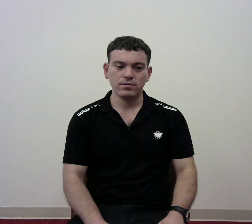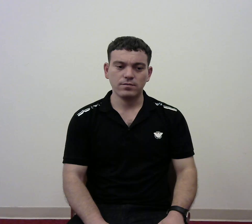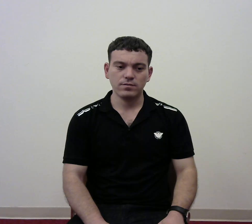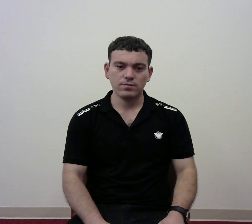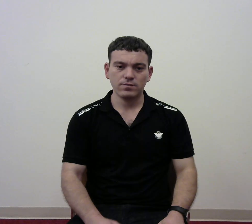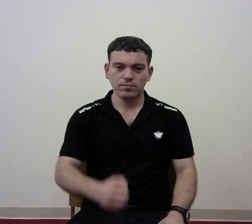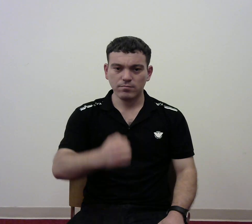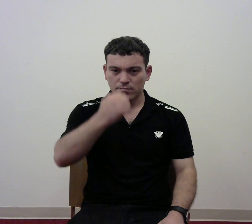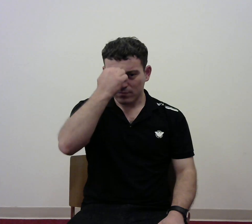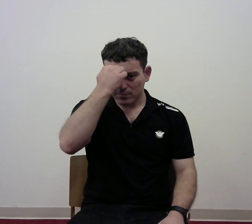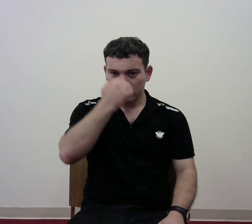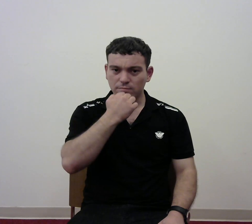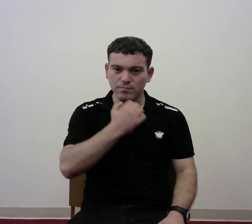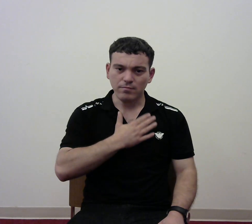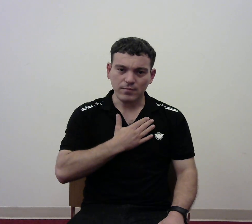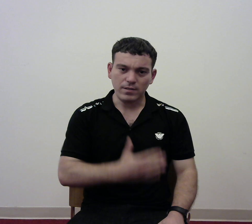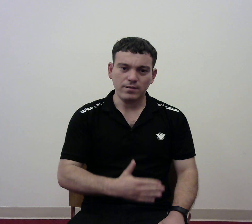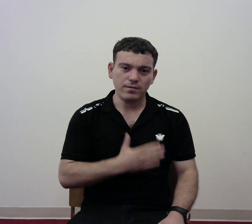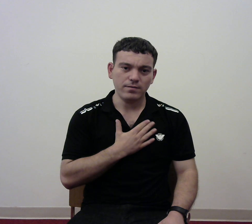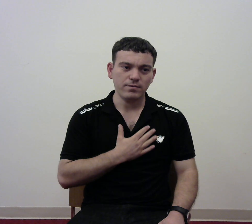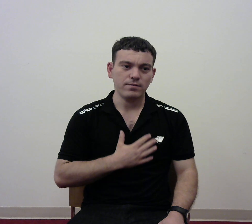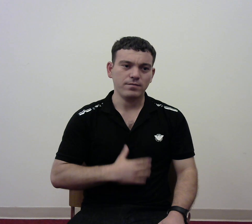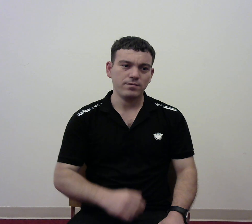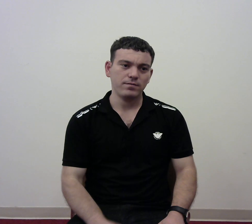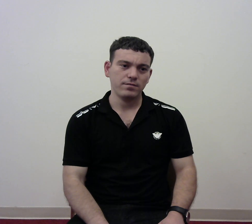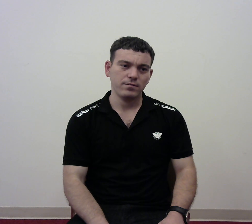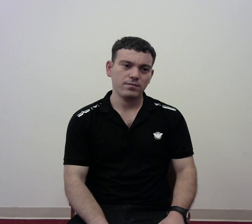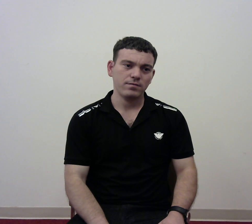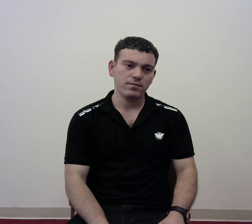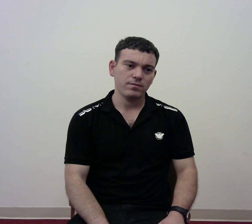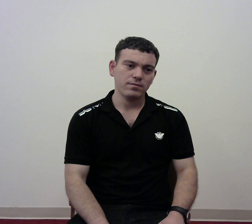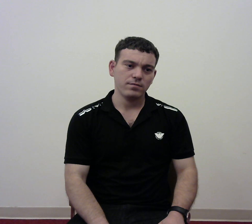Təşəkkür edirəm